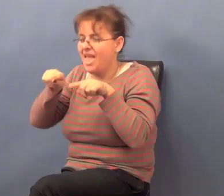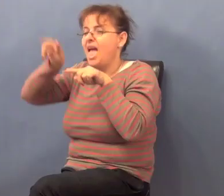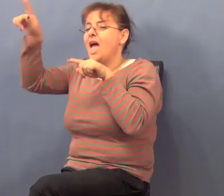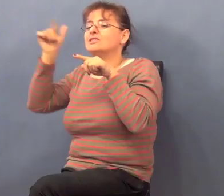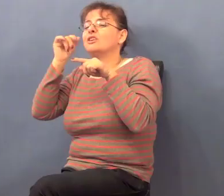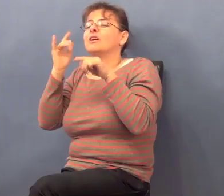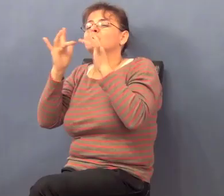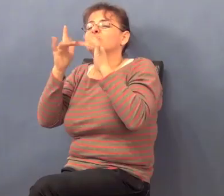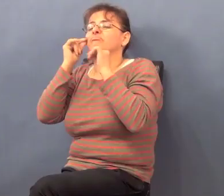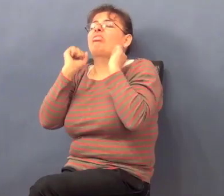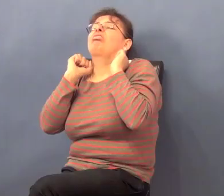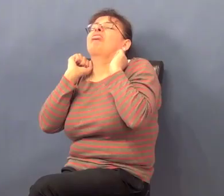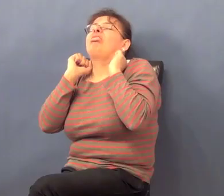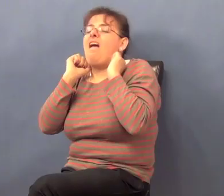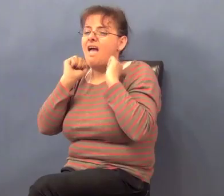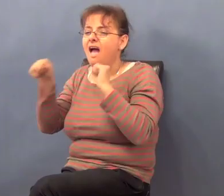Na drugim obrazku dziewczynka śpi pod kołdrą.